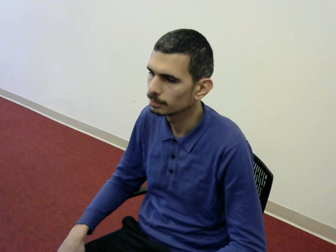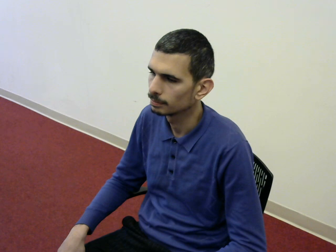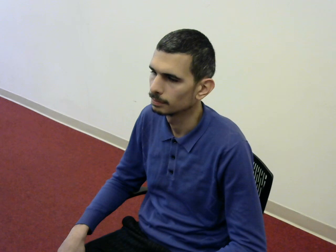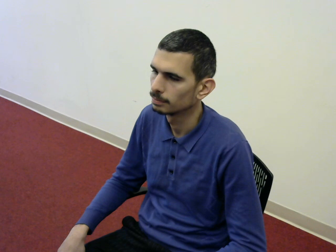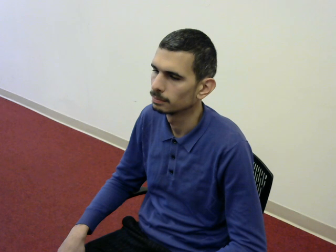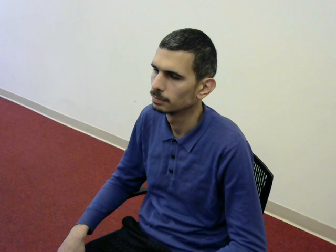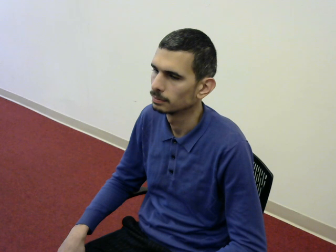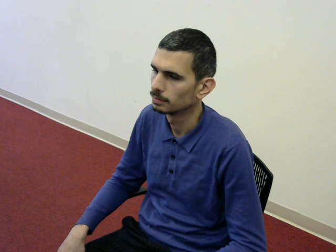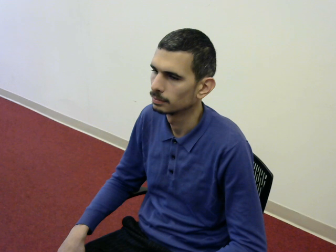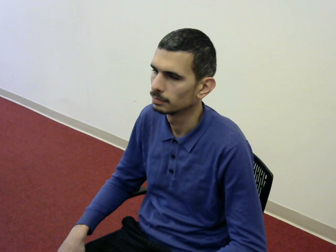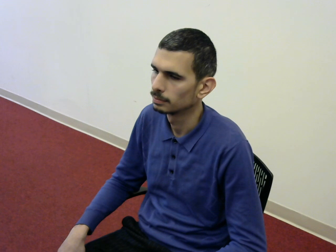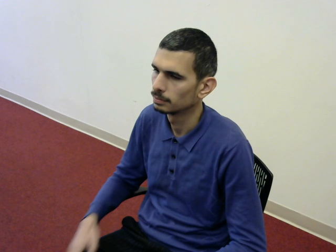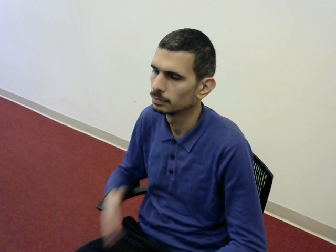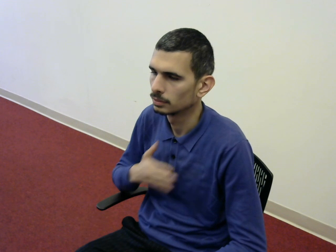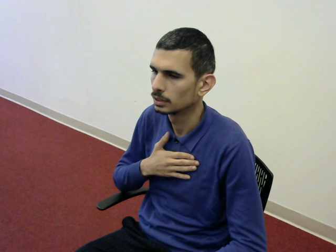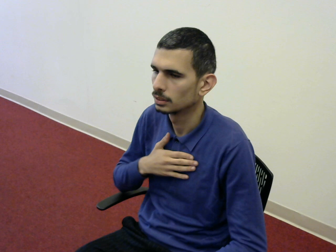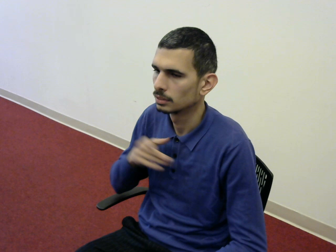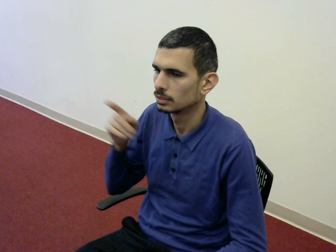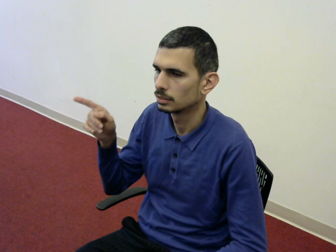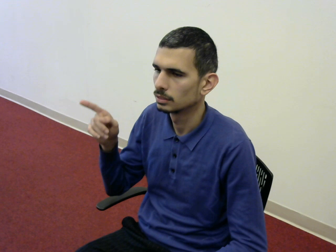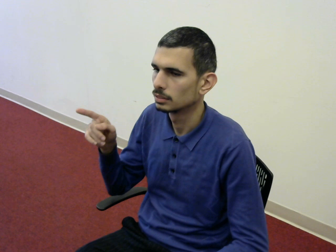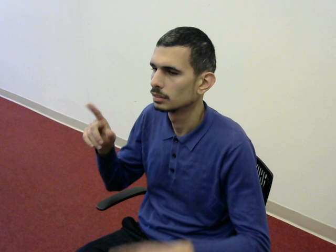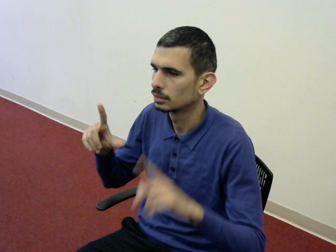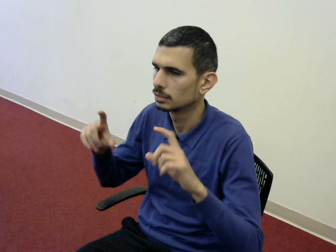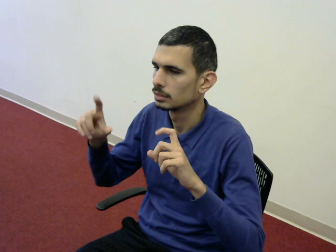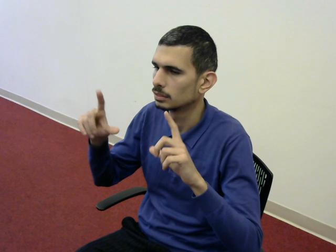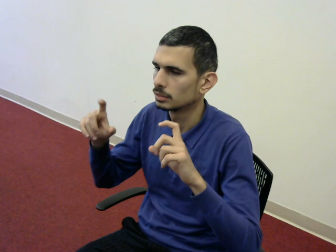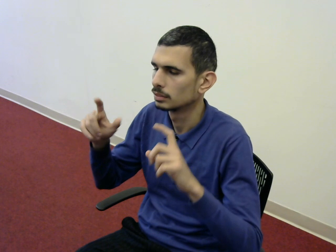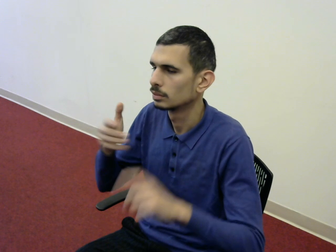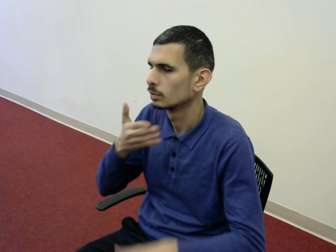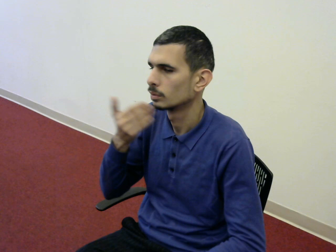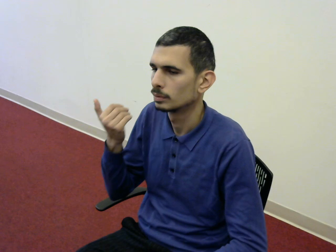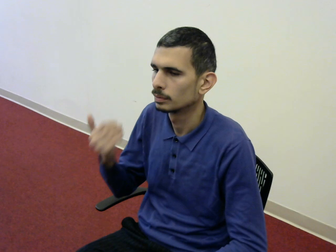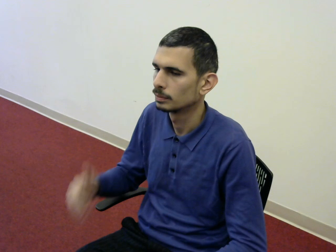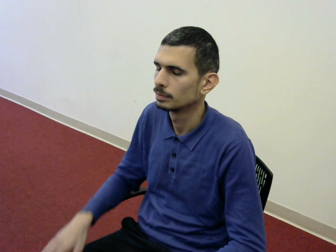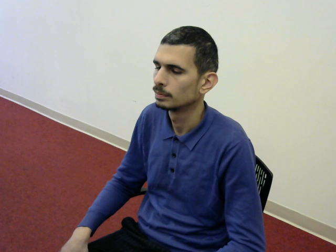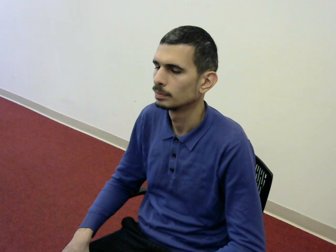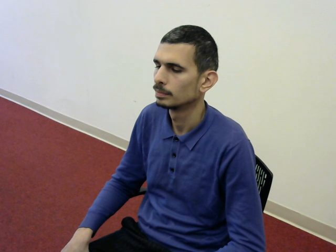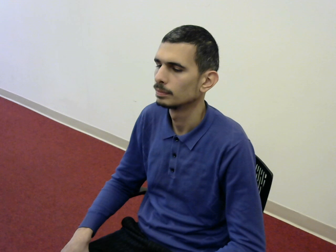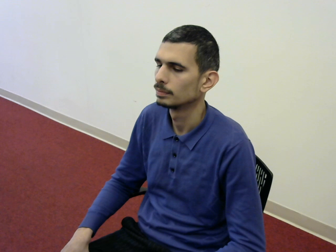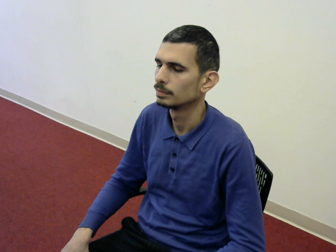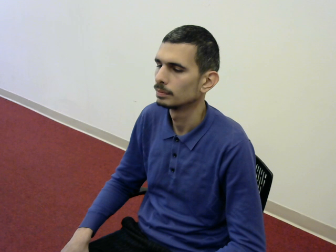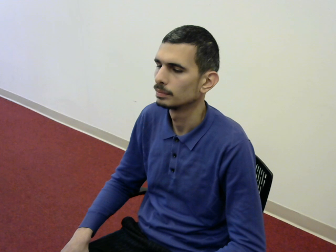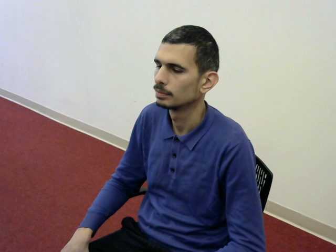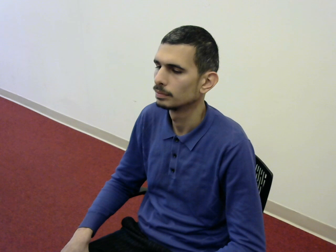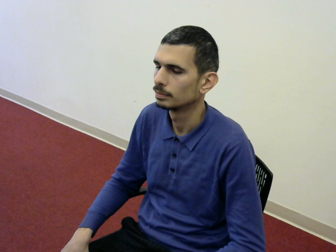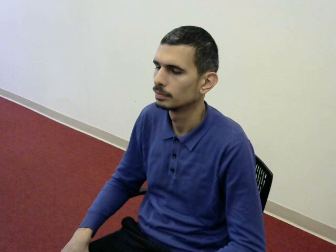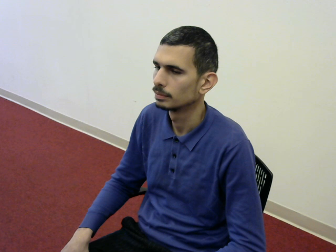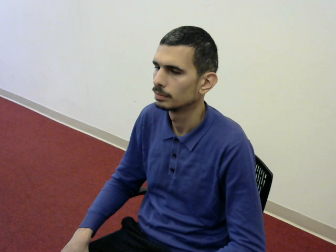Məndə onun şəkli yoxdur